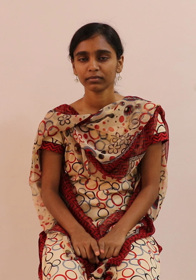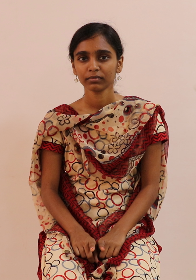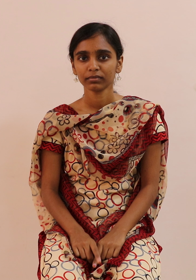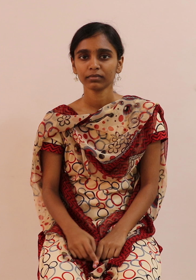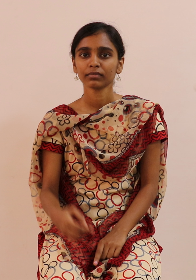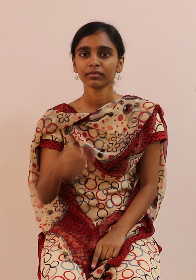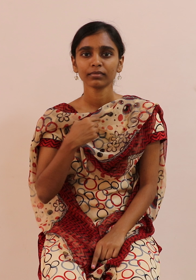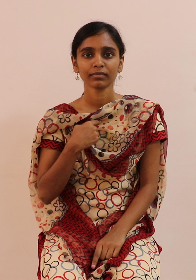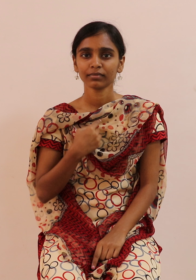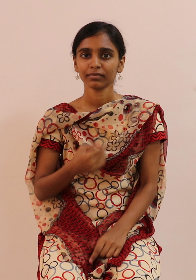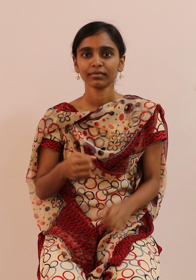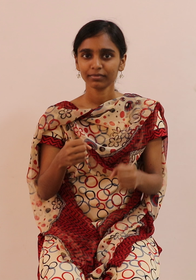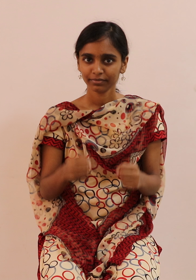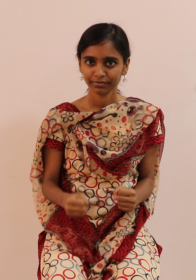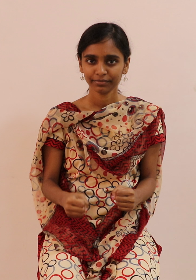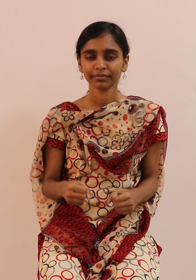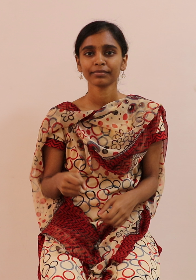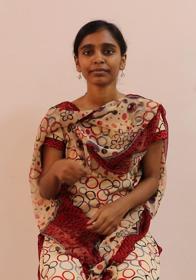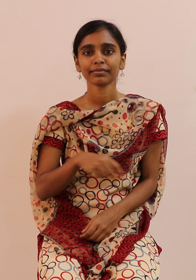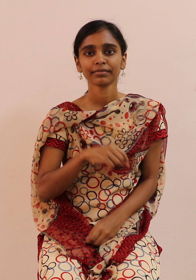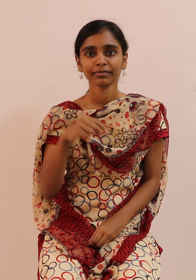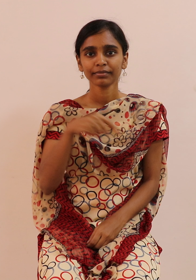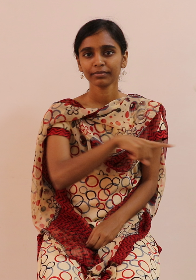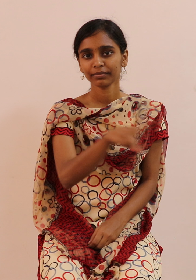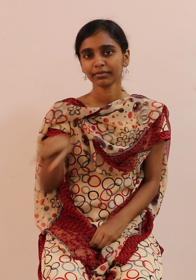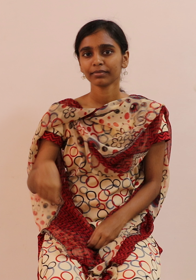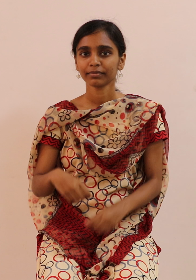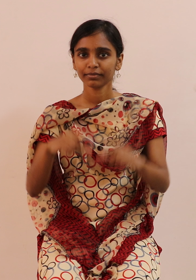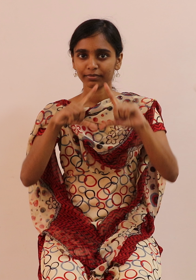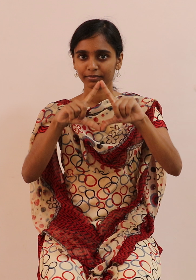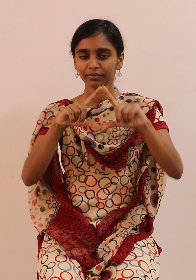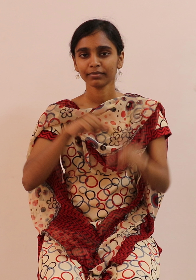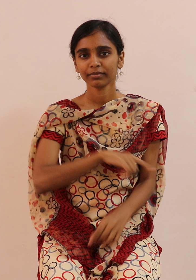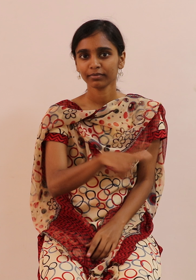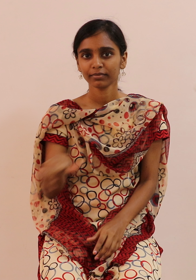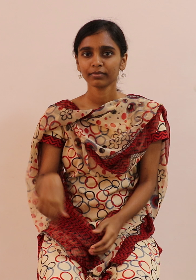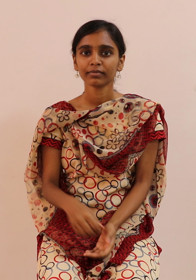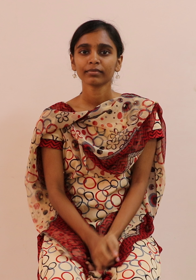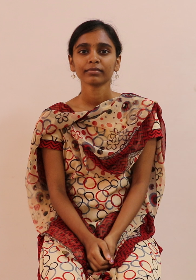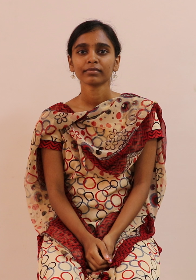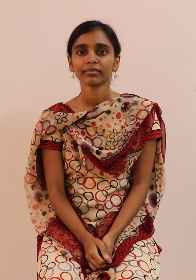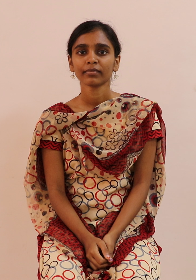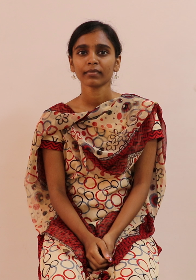i am sitting in the class